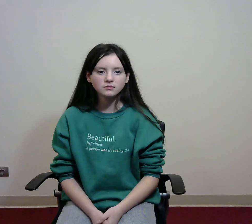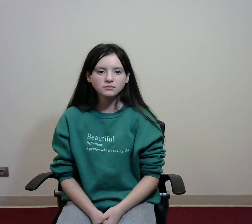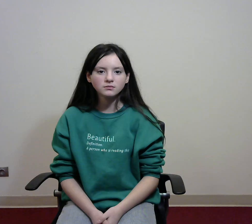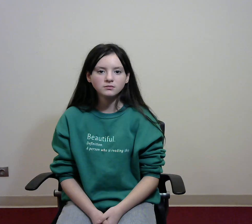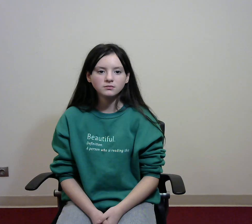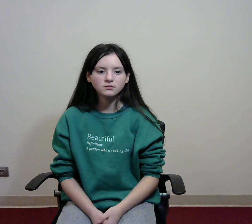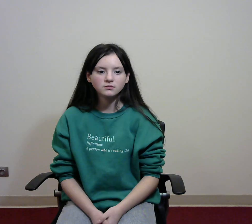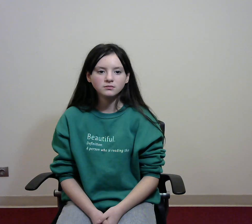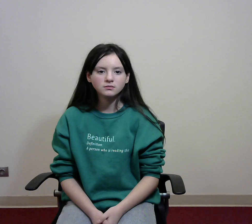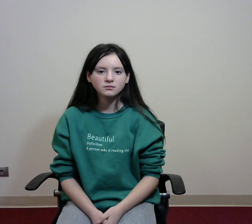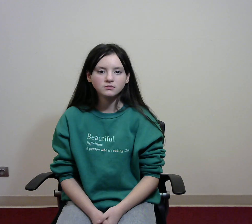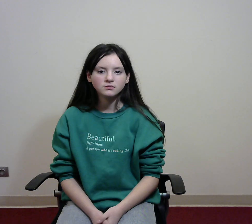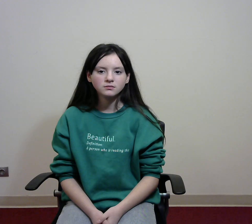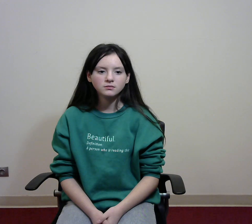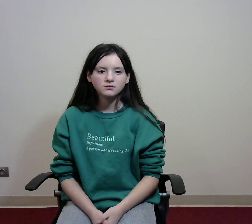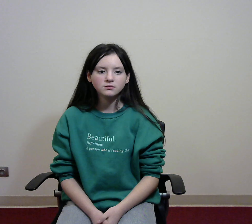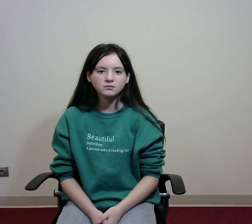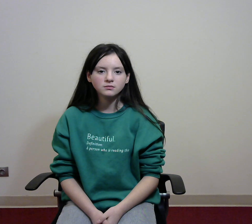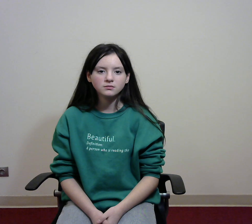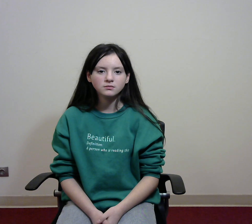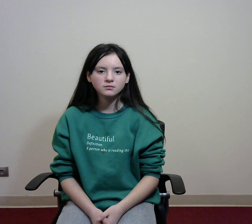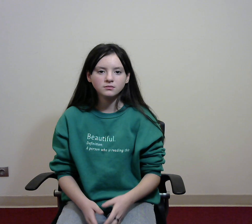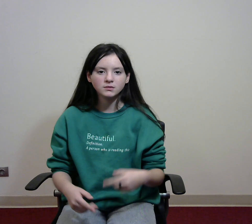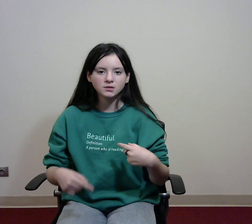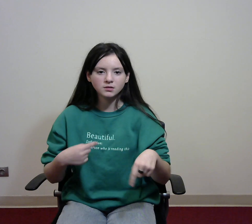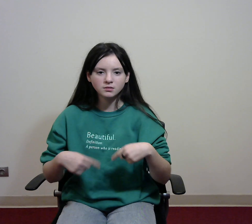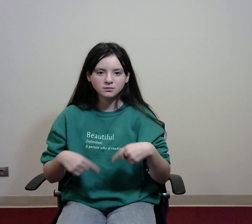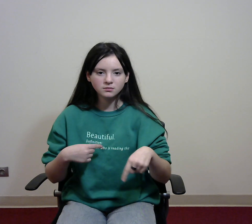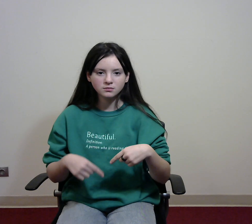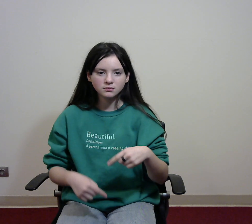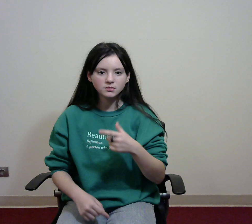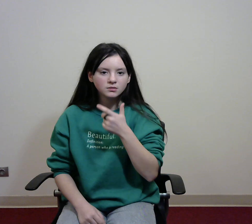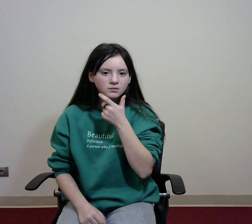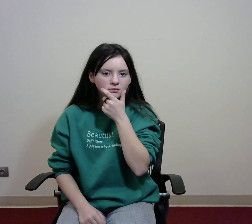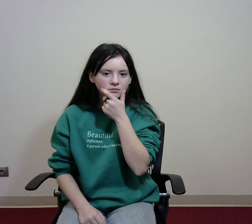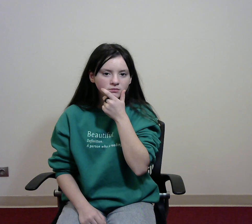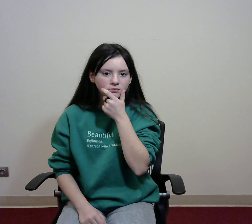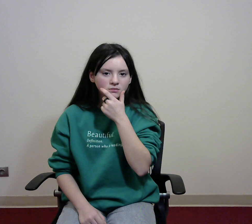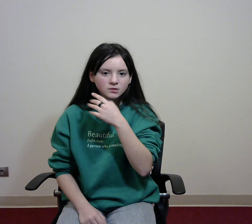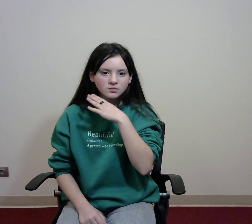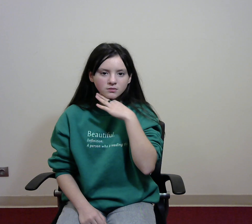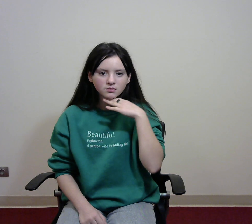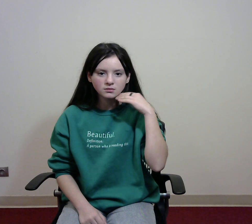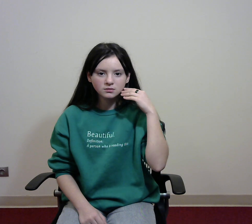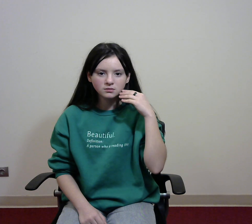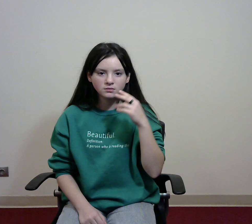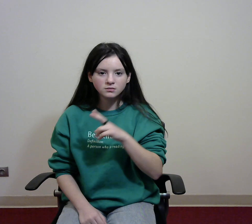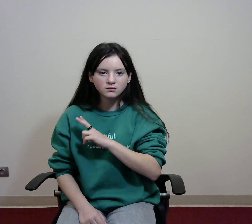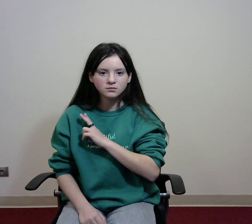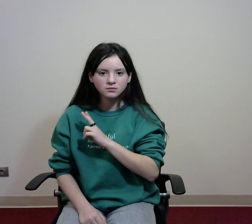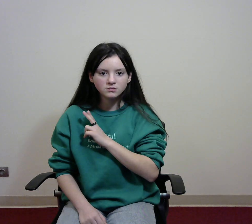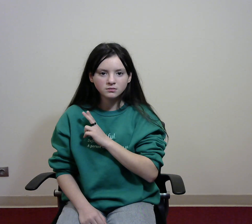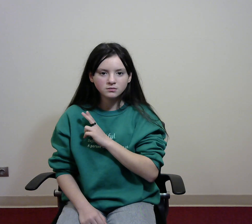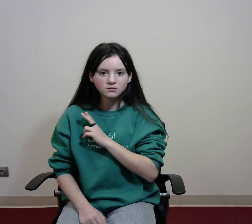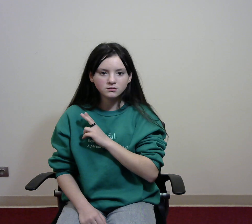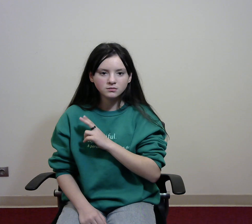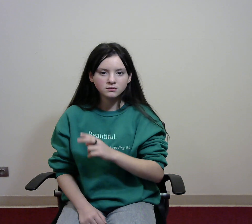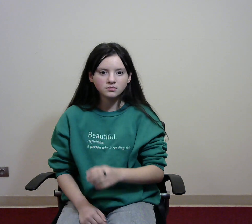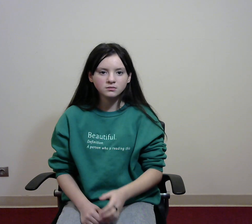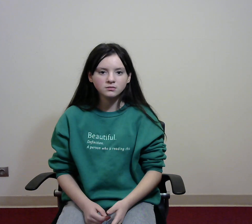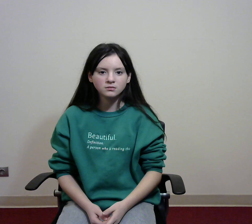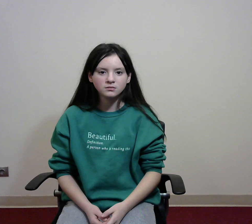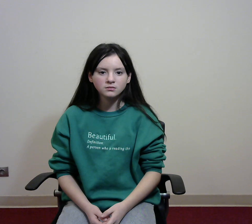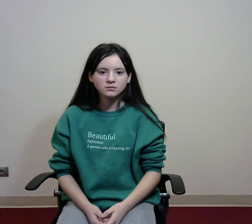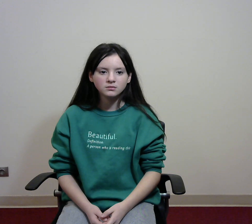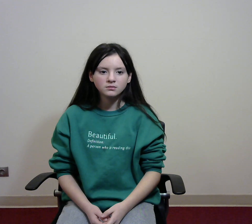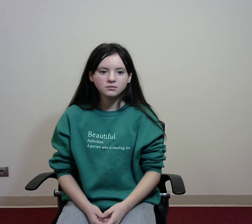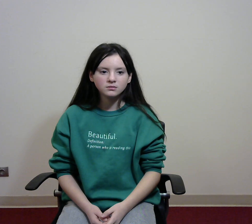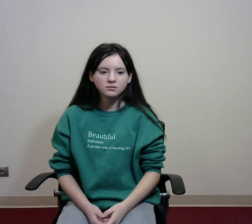Futbol izləməyi çox sevirəm